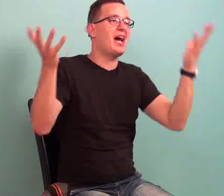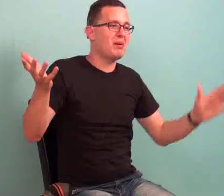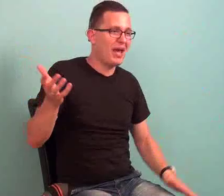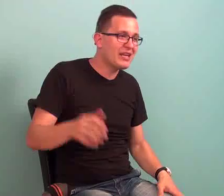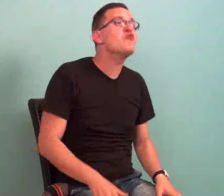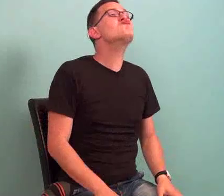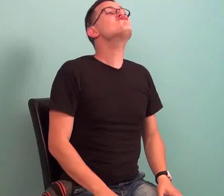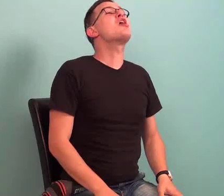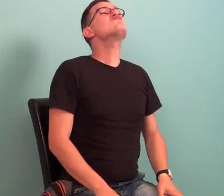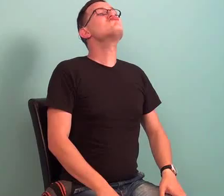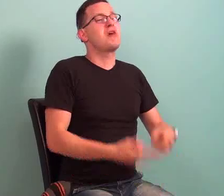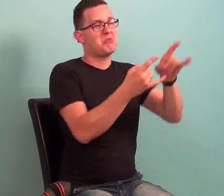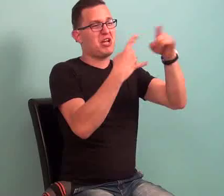Pies wyje i szczeka.